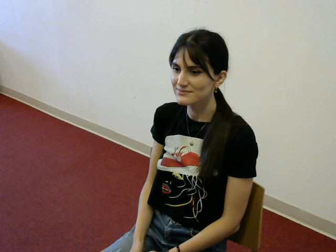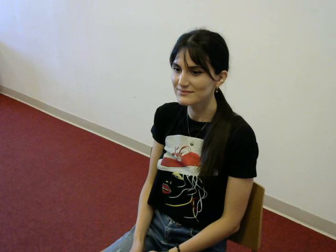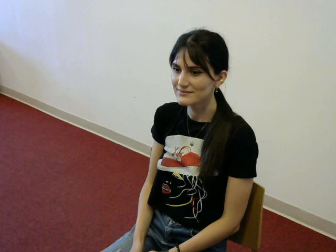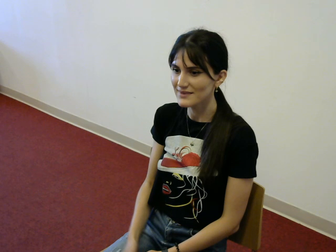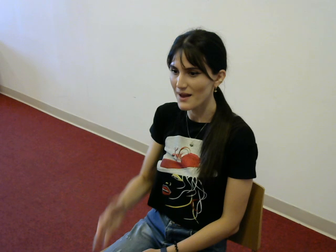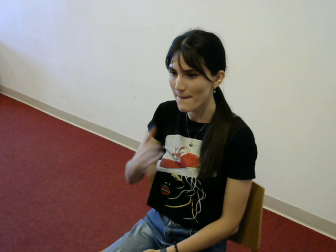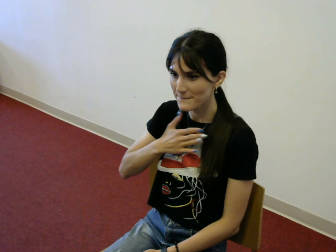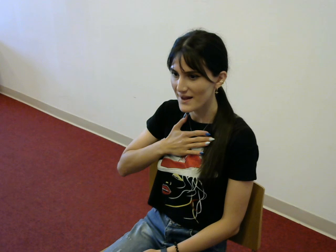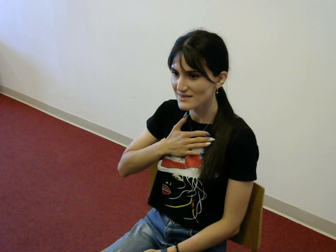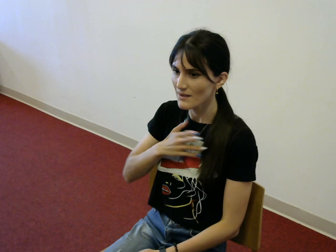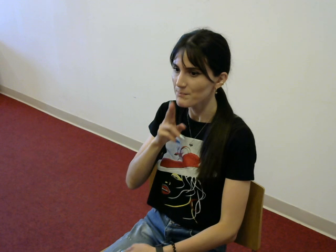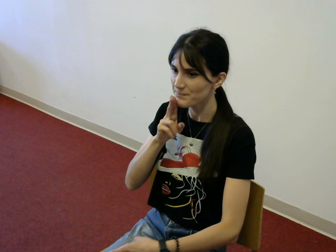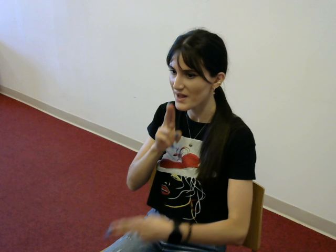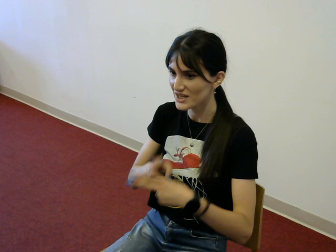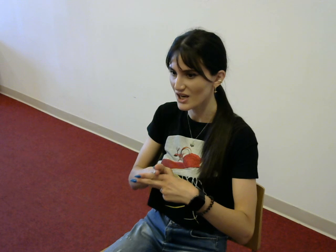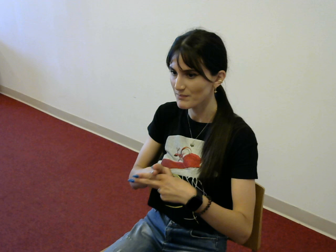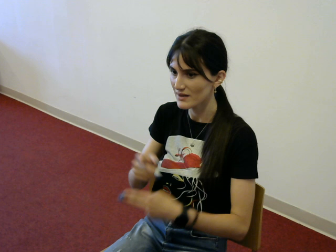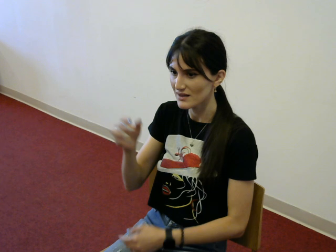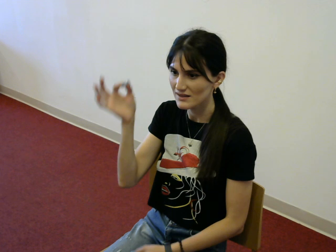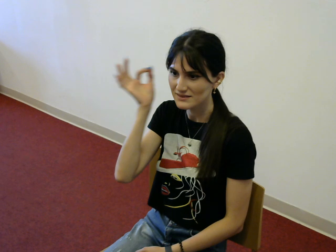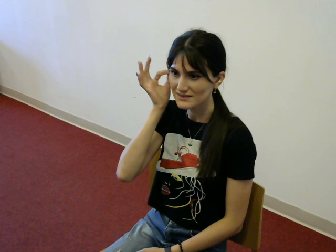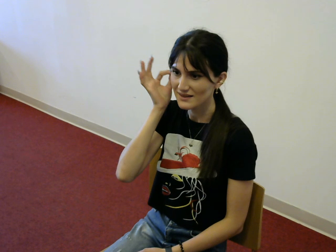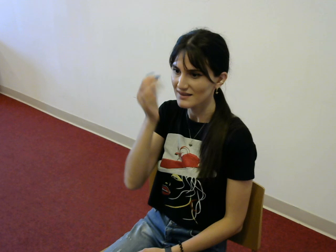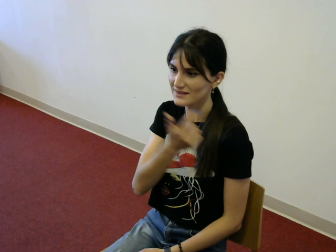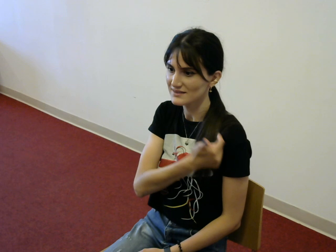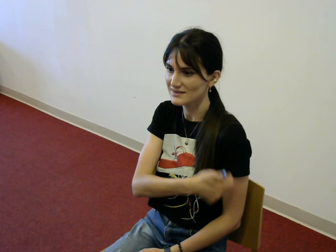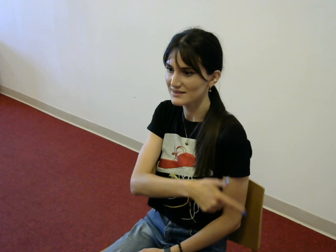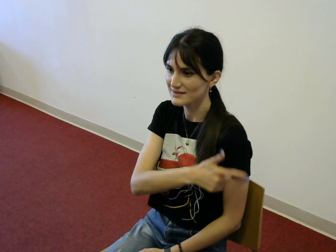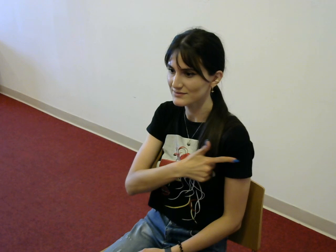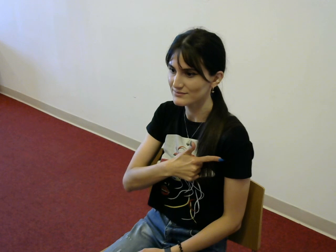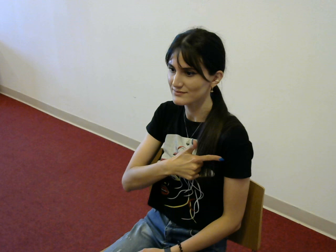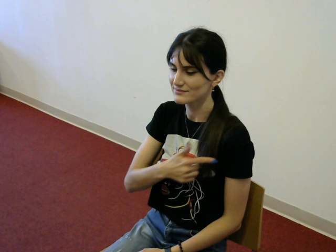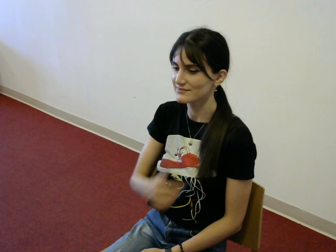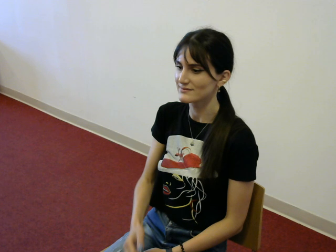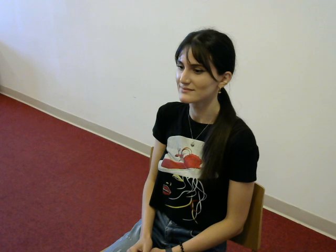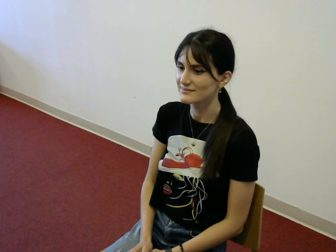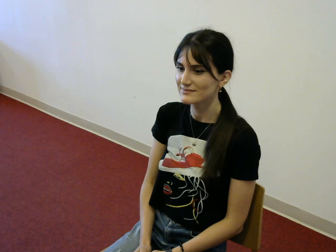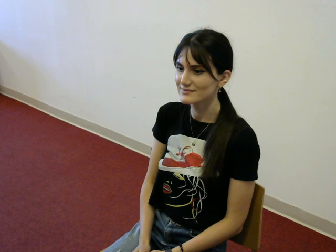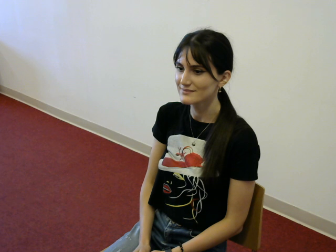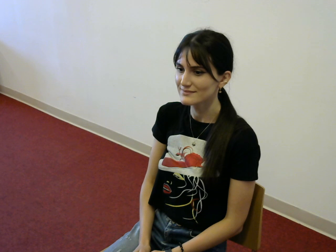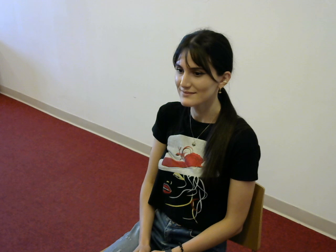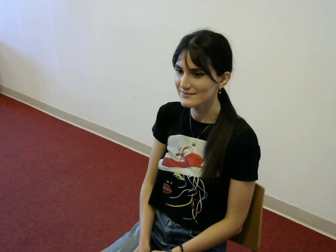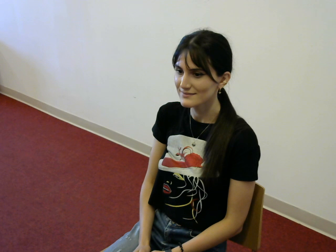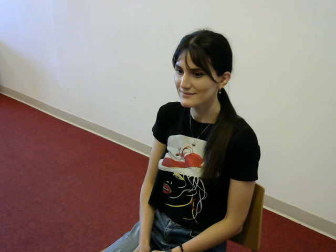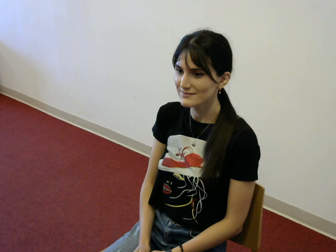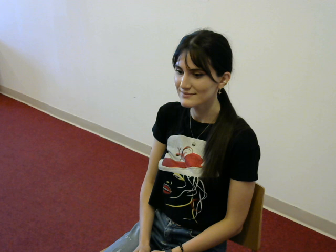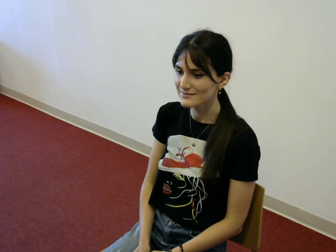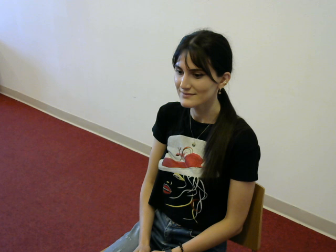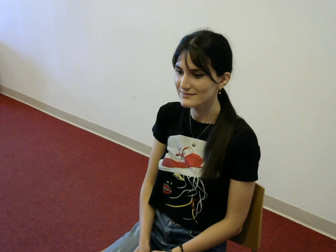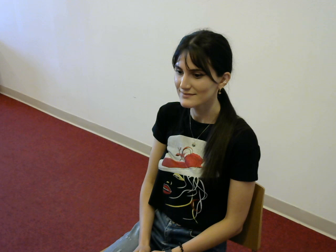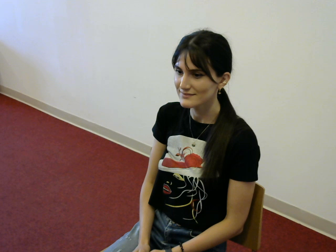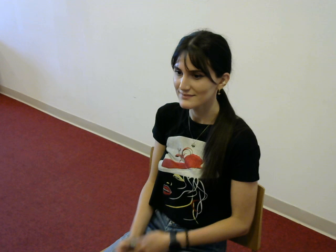Mənim bacım tibb bacısıdır